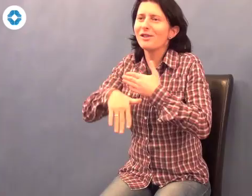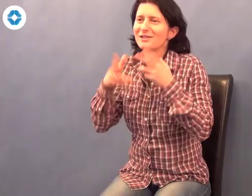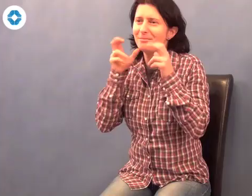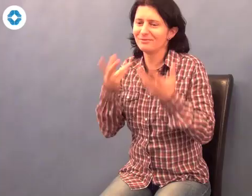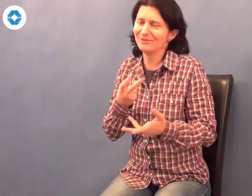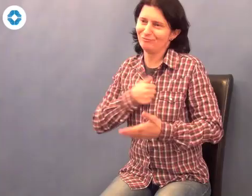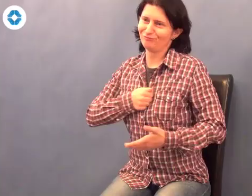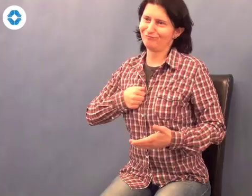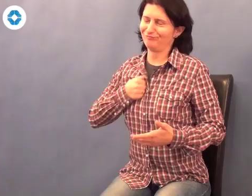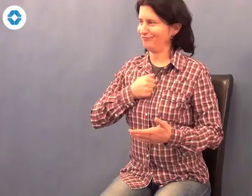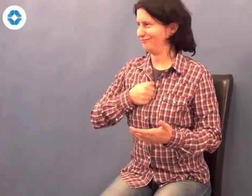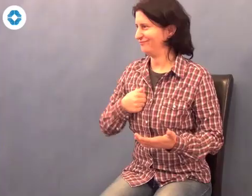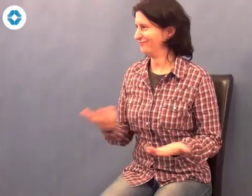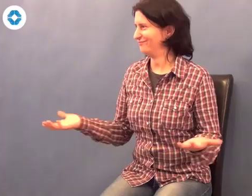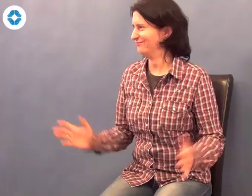Obaj są smutni.